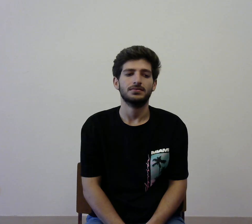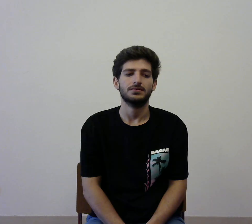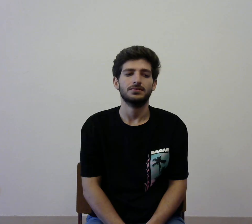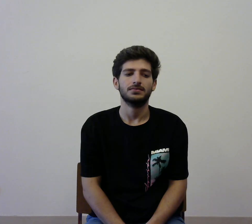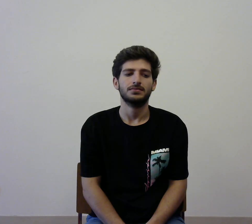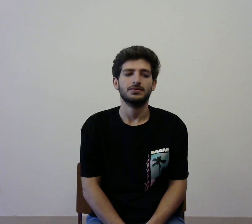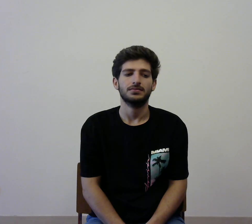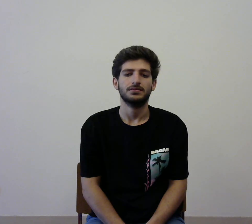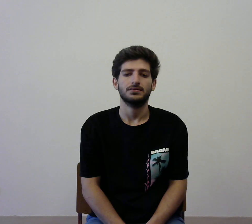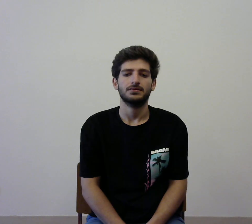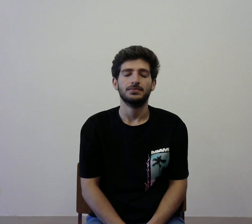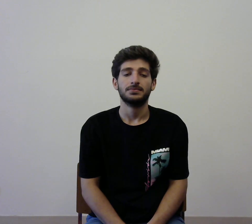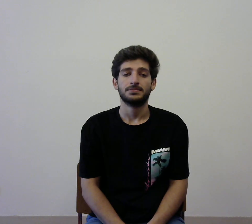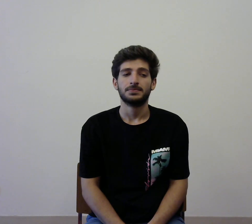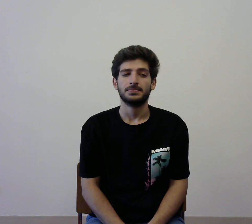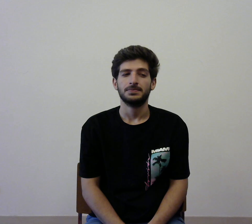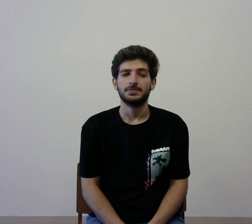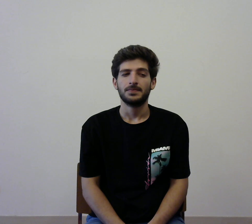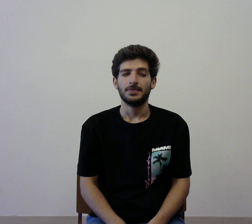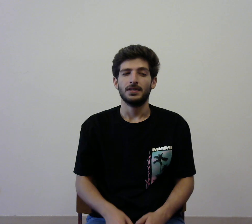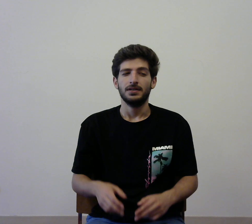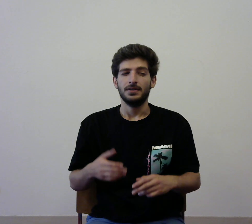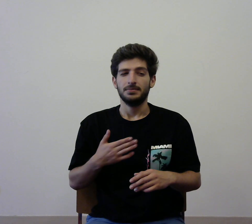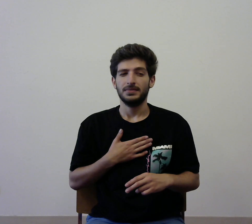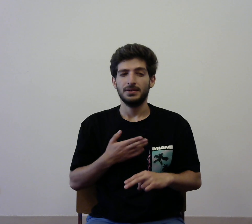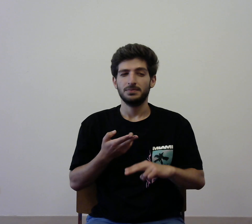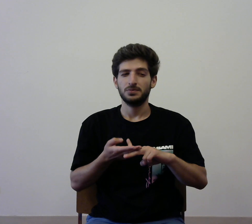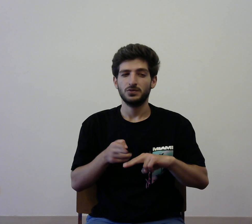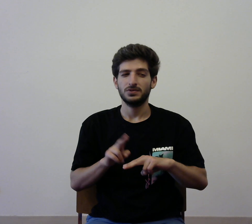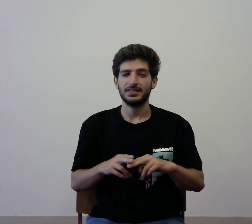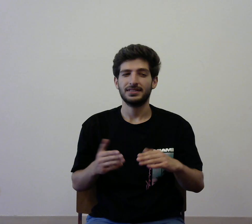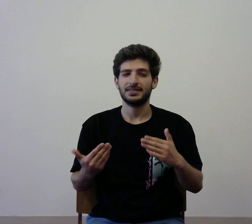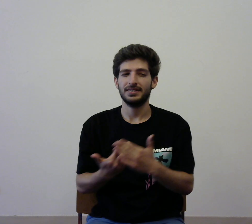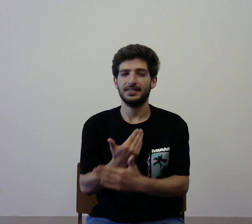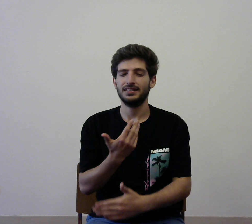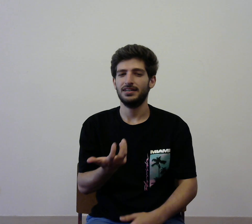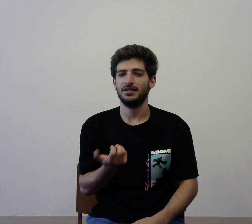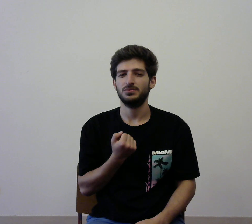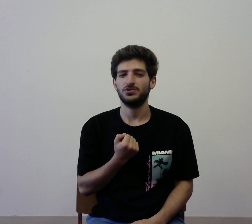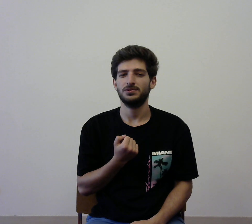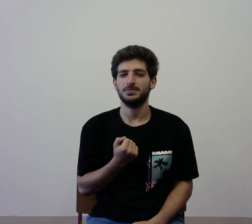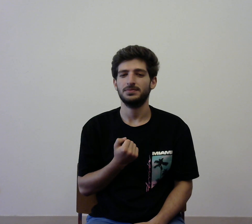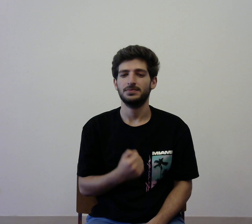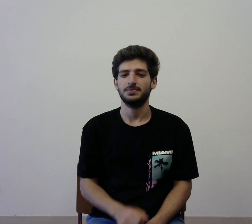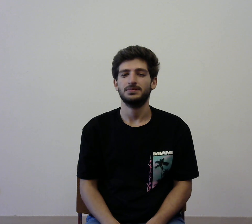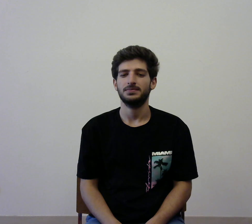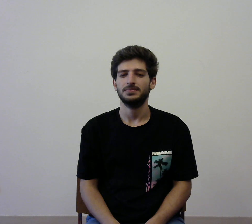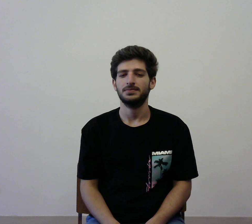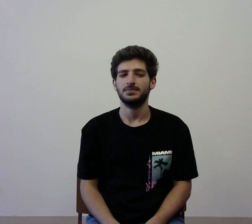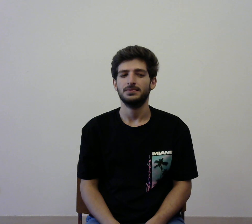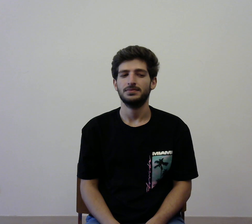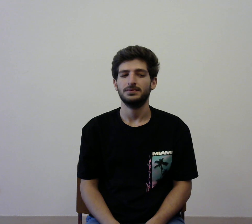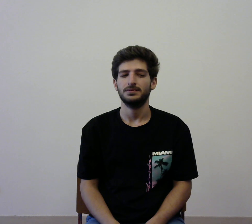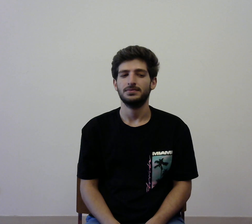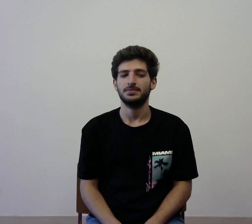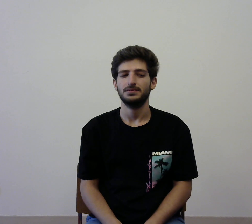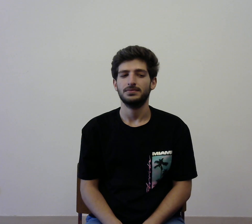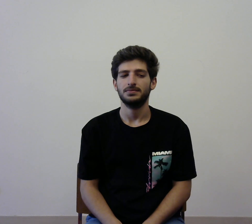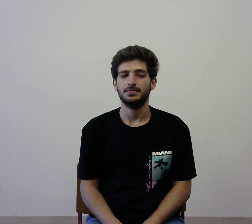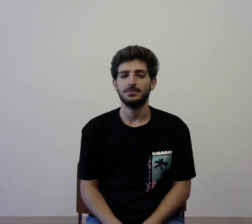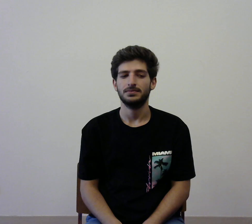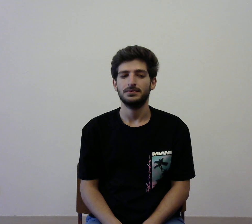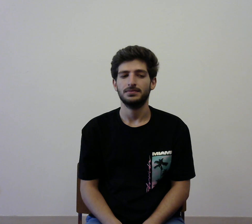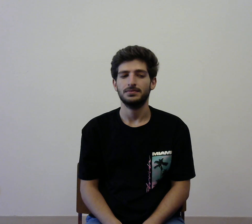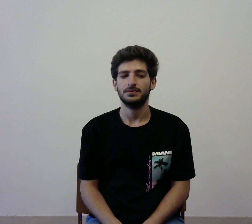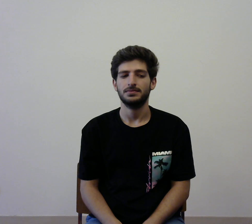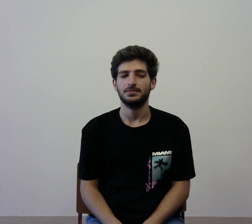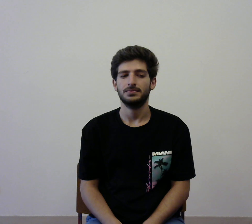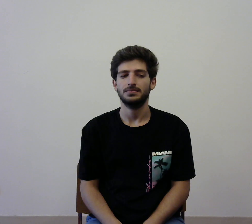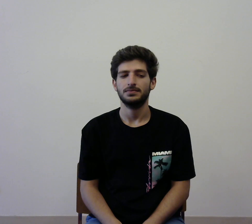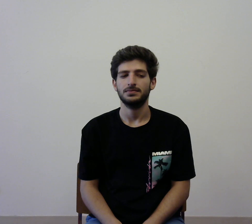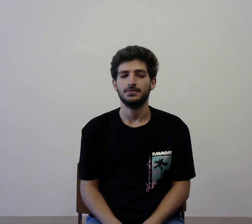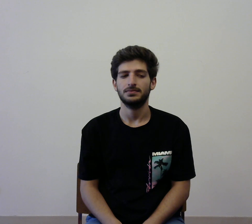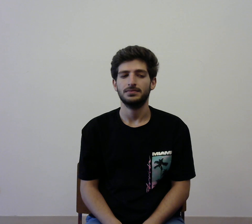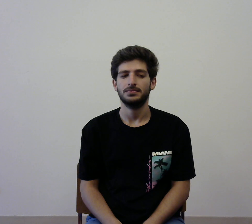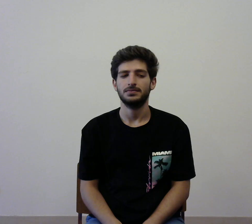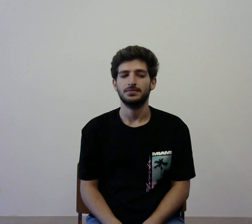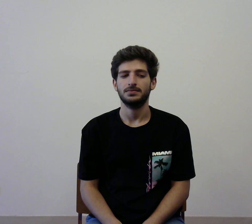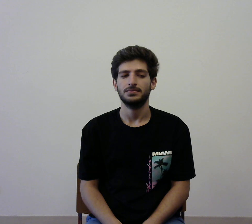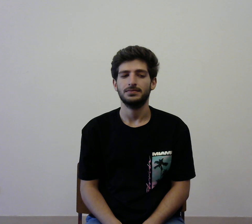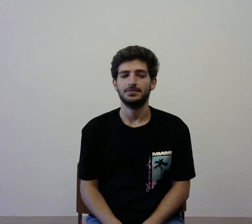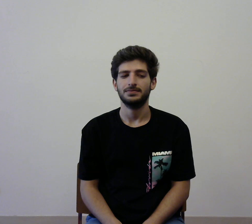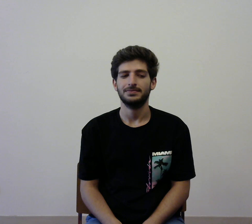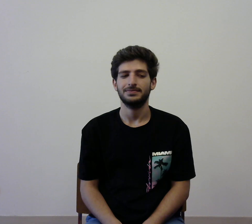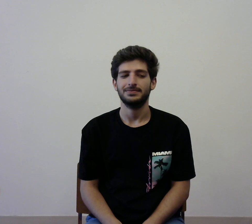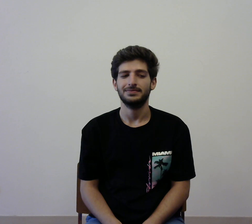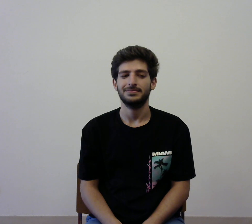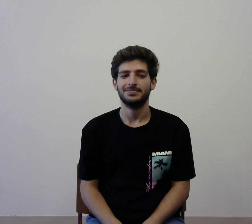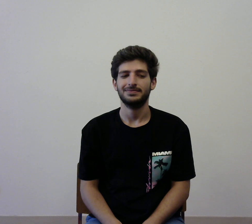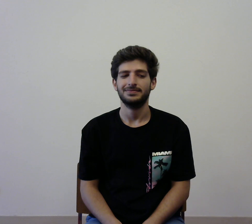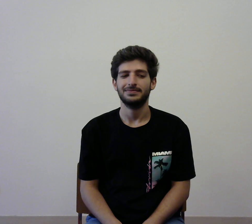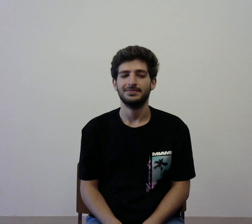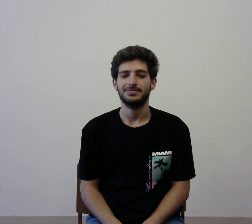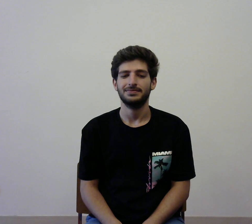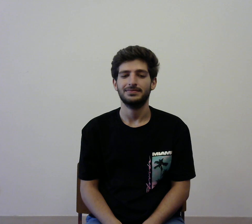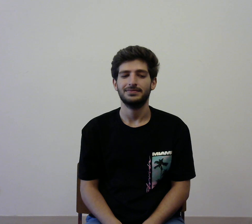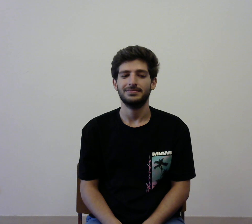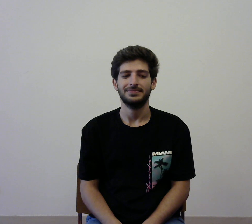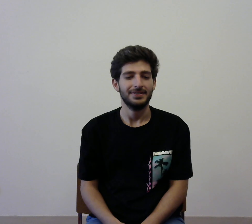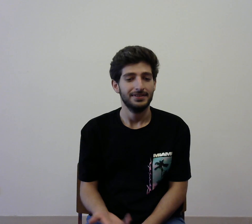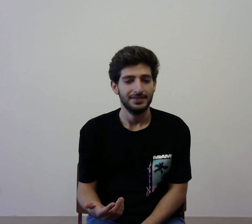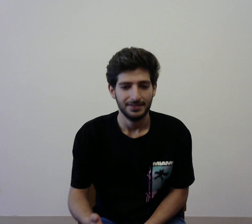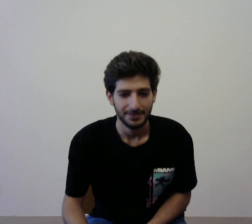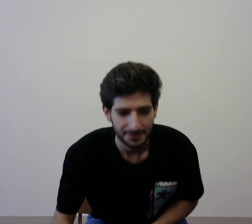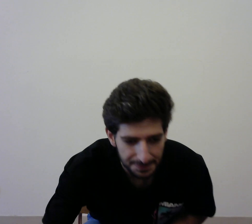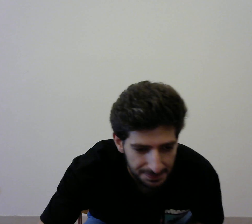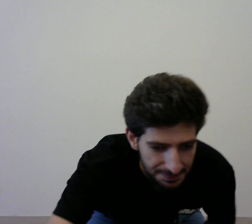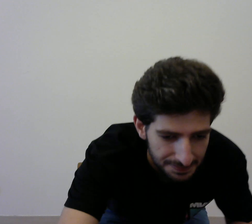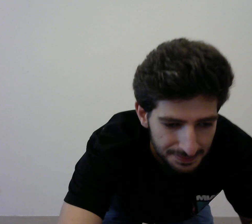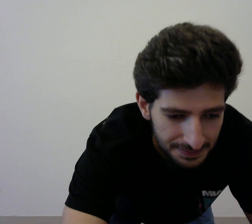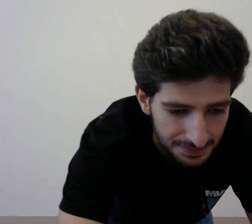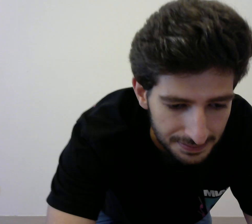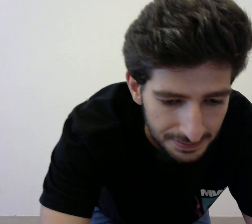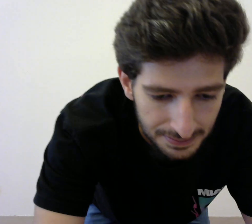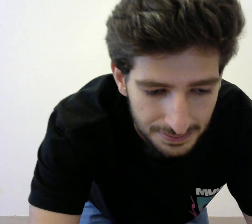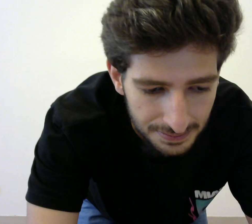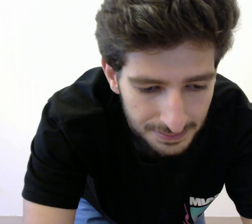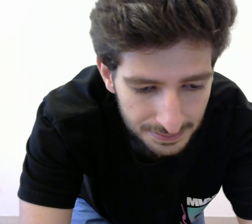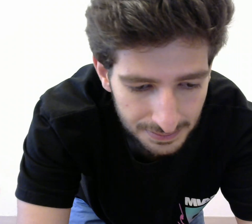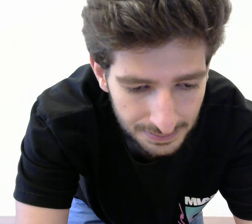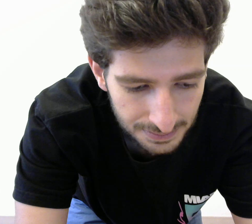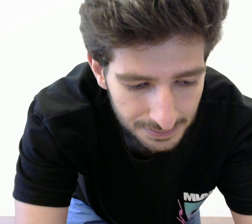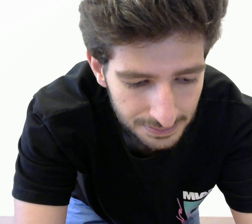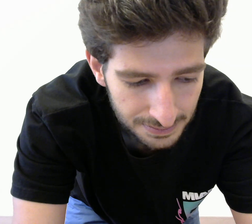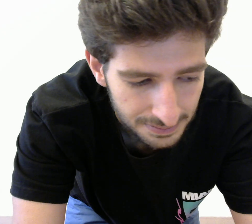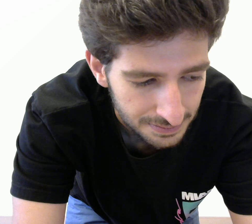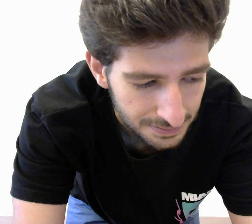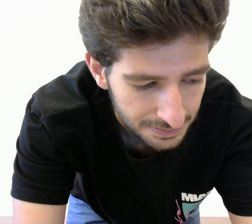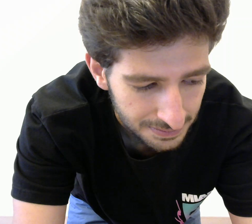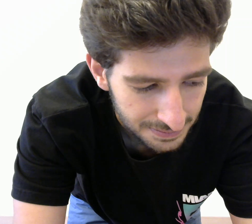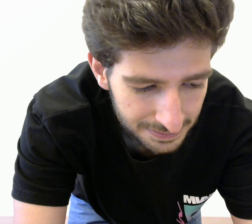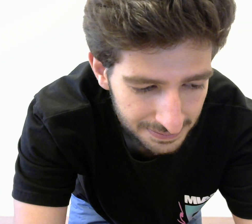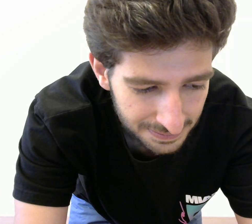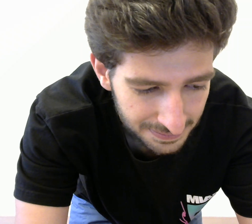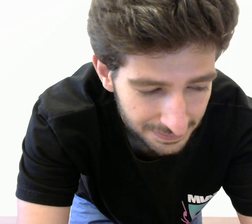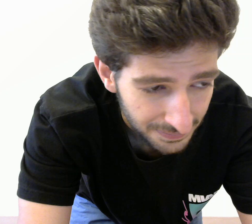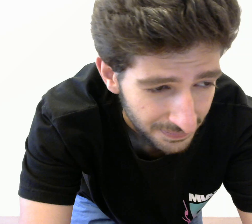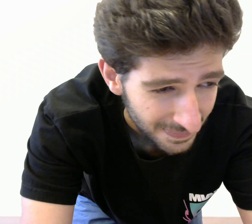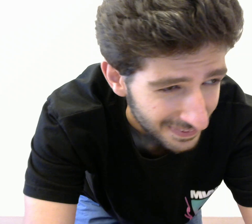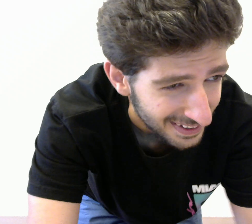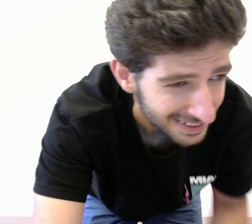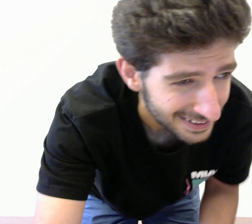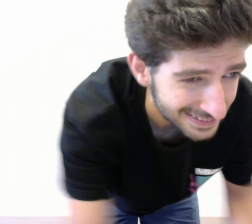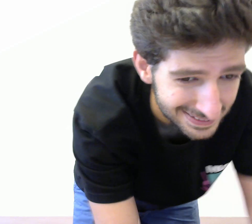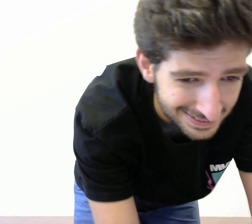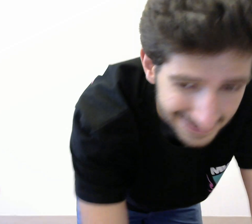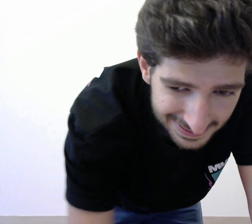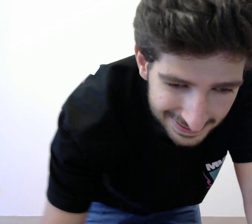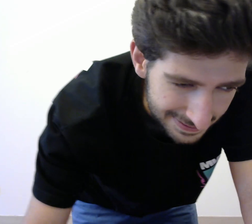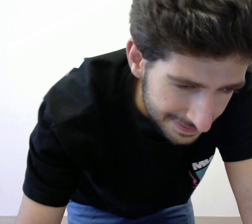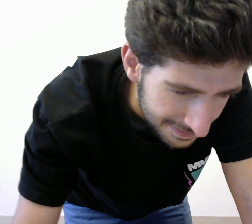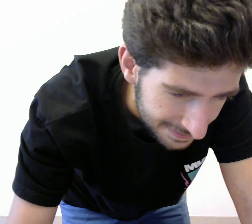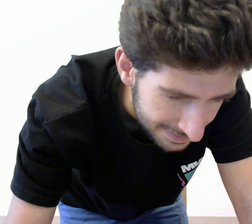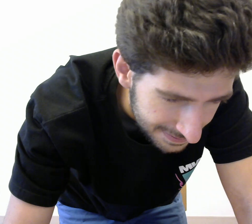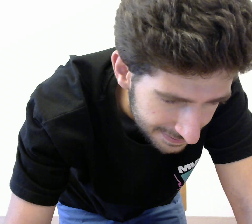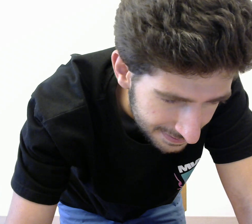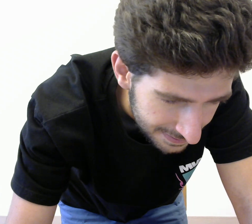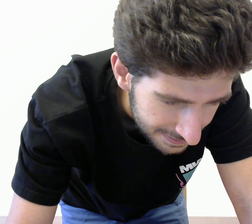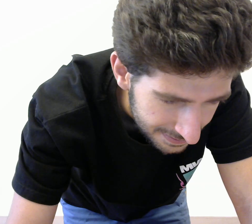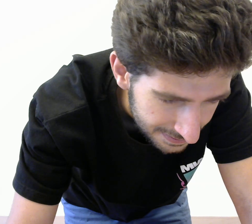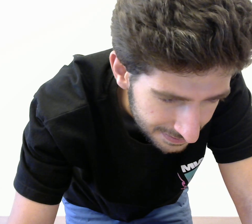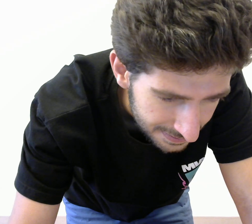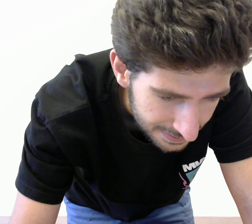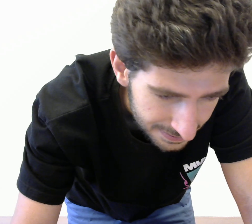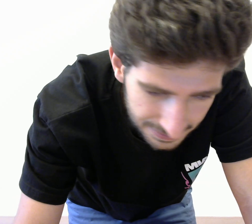Mən bunu yeni almışam